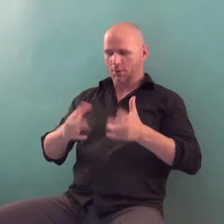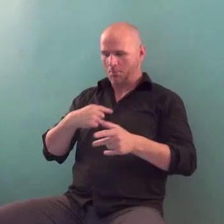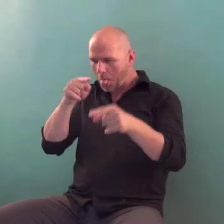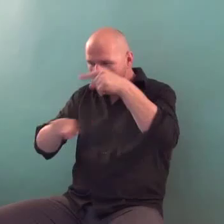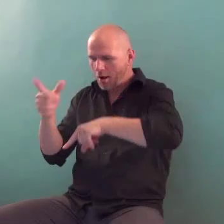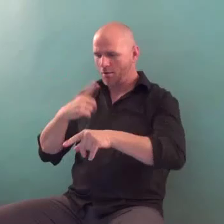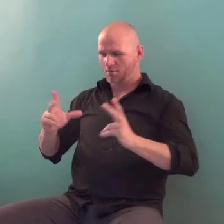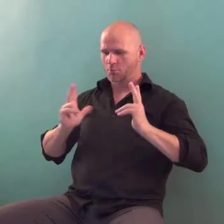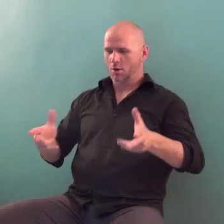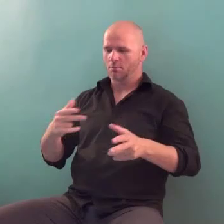Szukałem wszędzie, a przecież mam urlop.